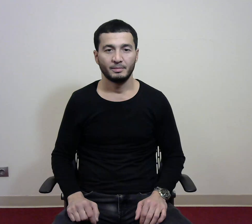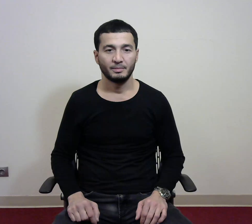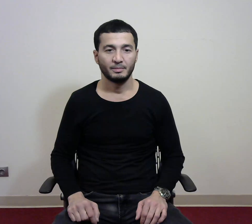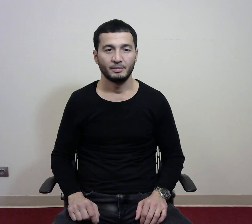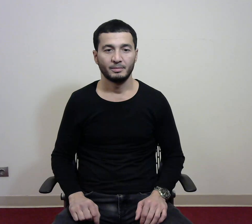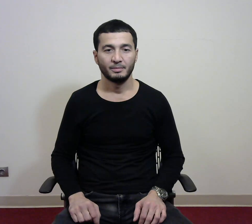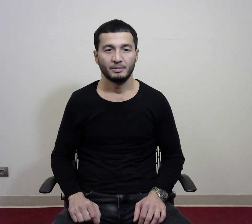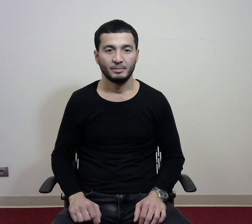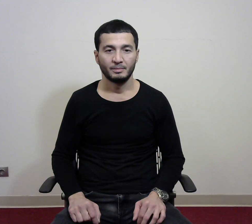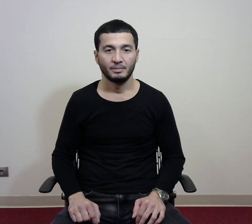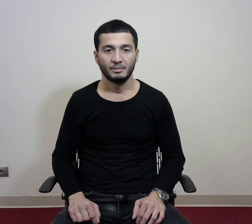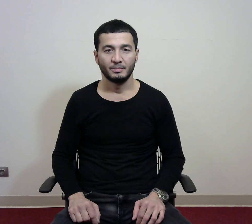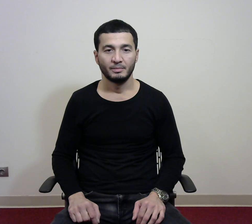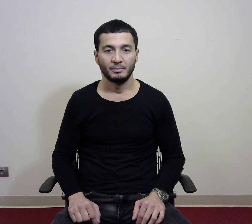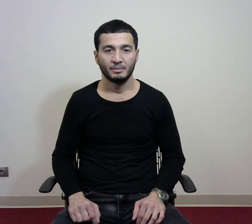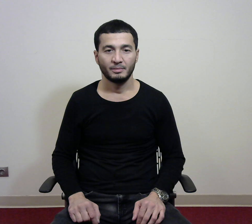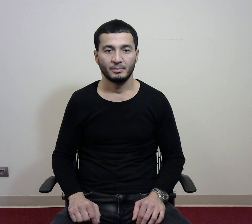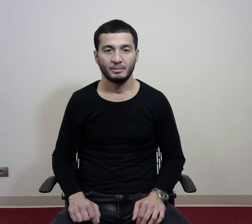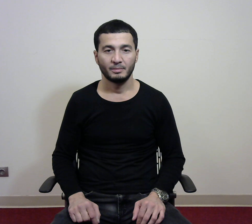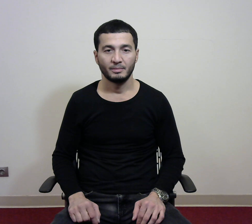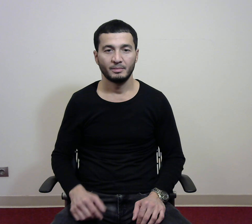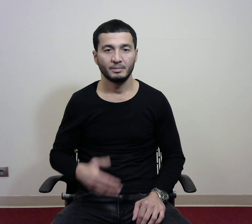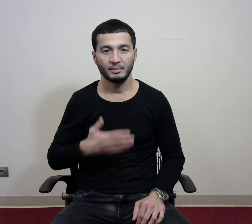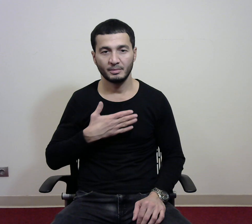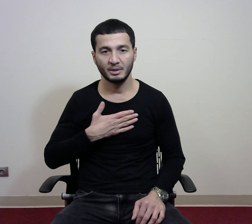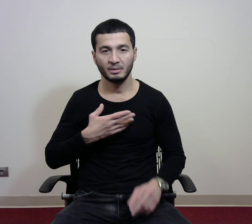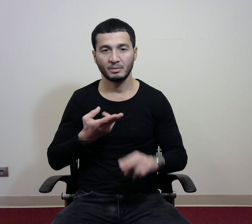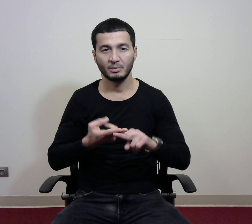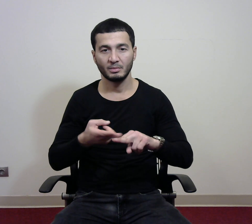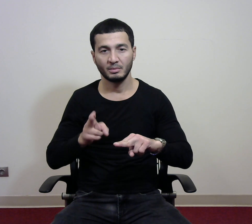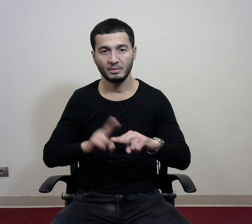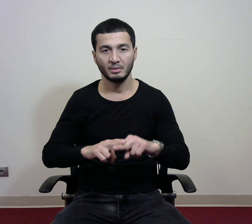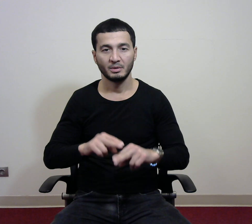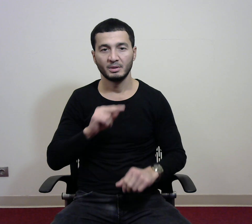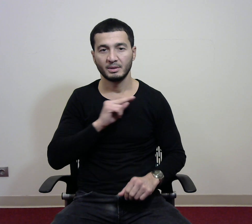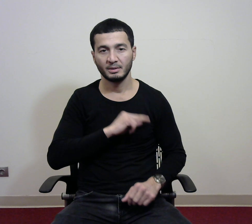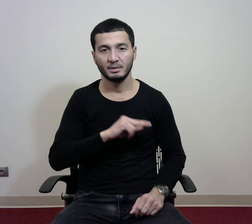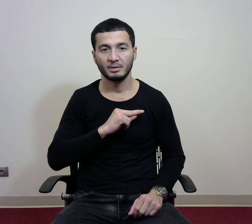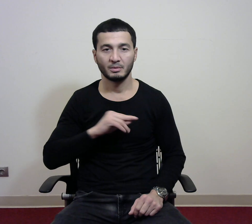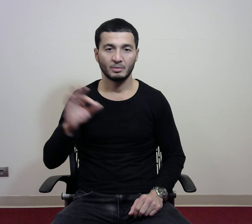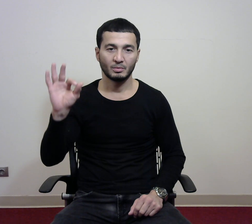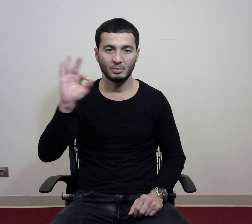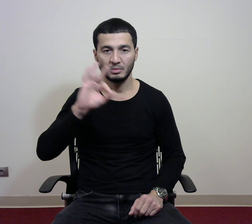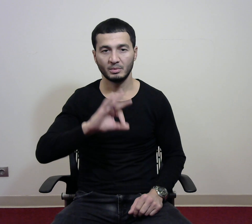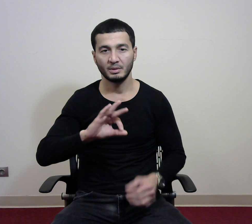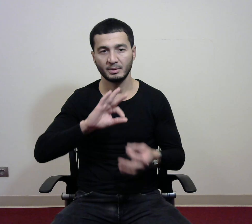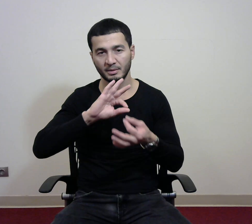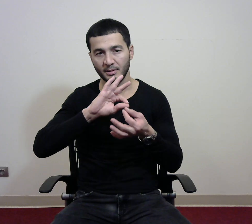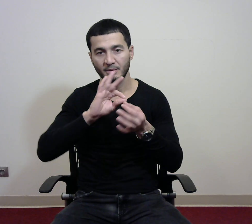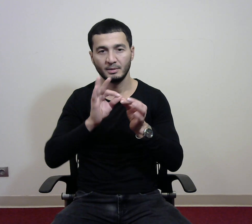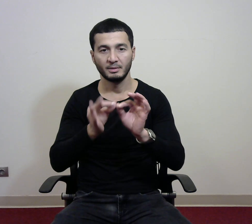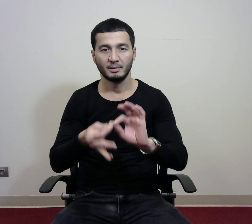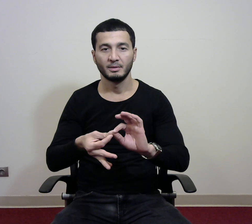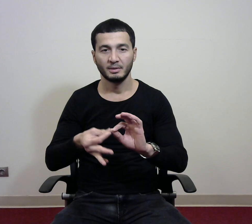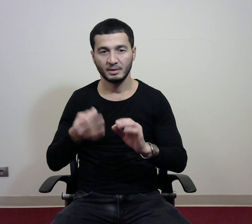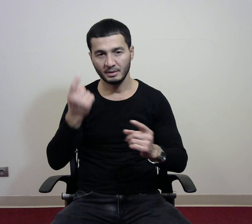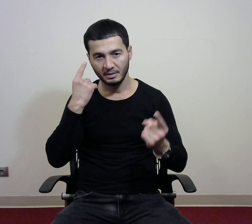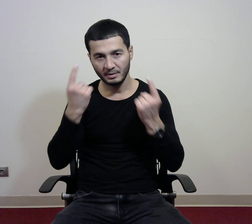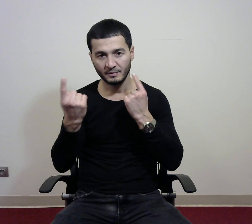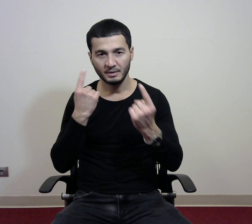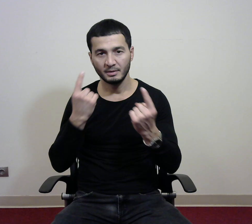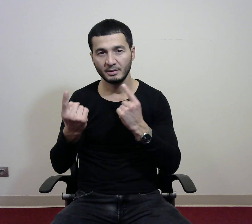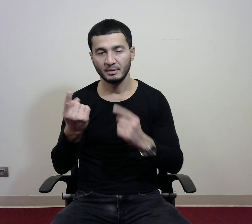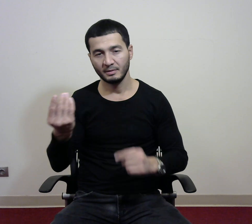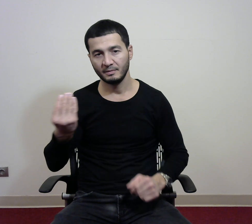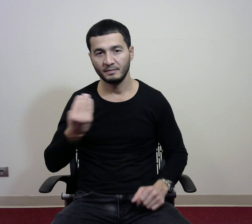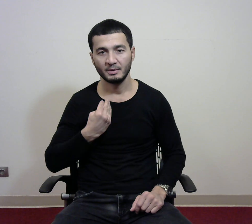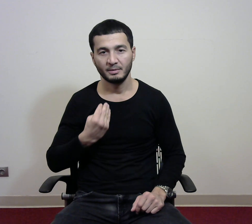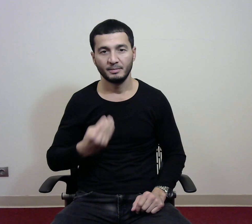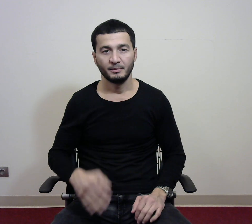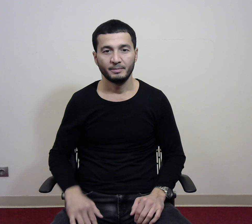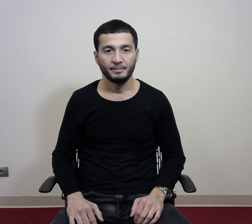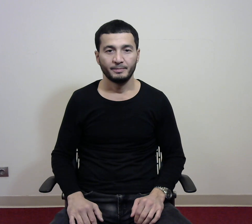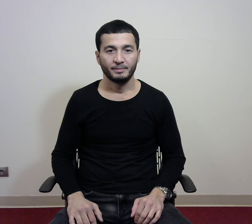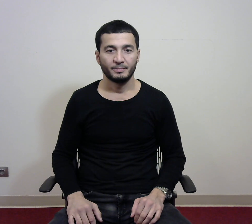Mənə bu iş haqqında ətraflı məlumat verin